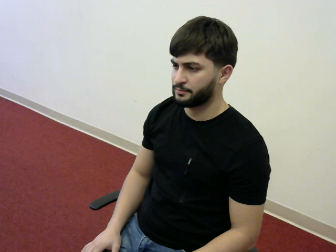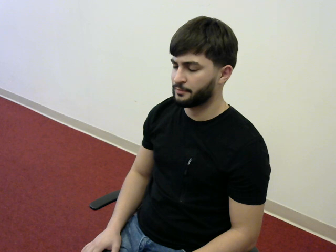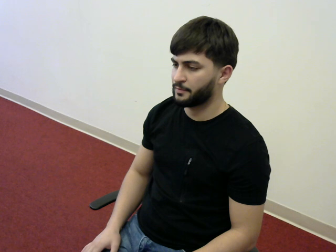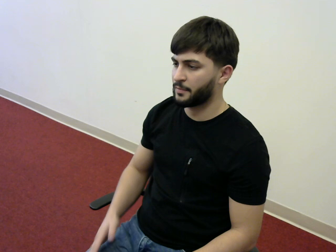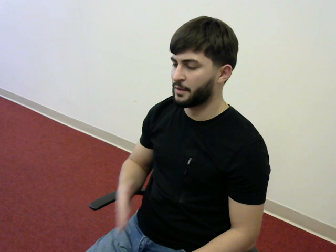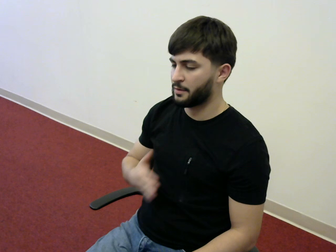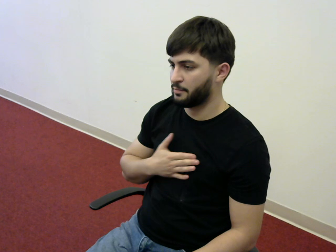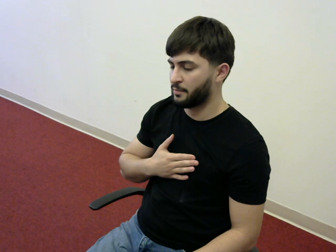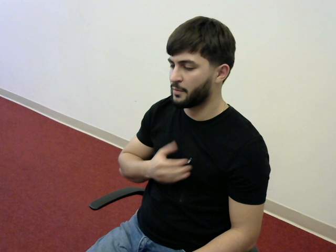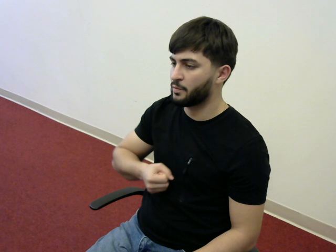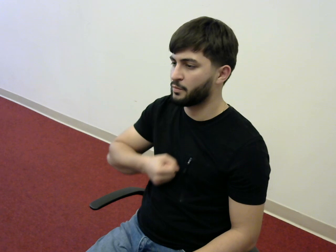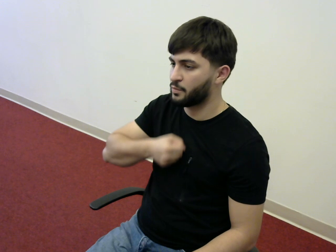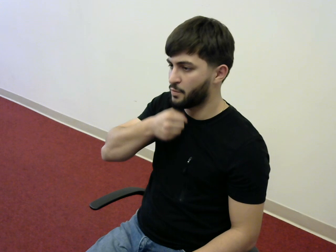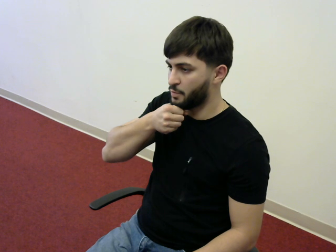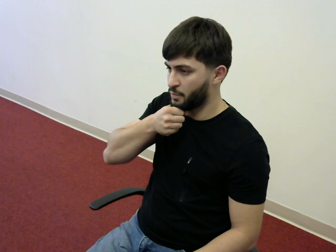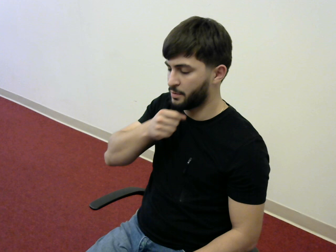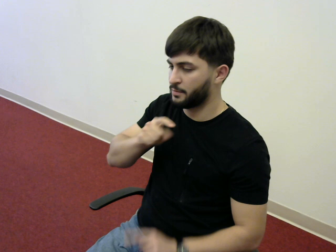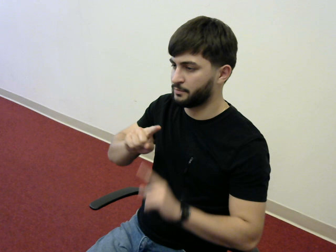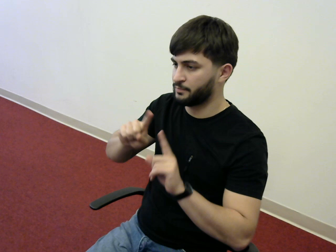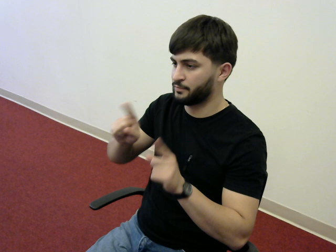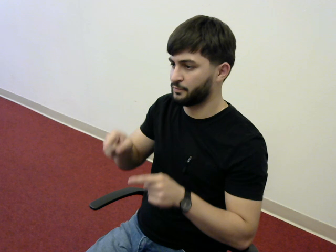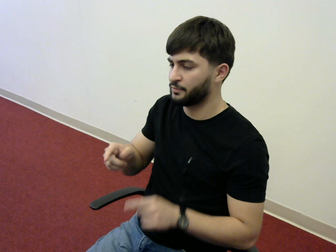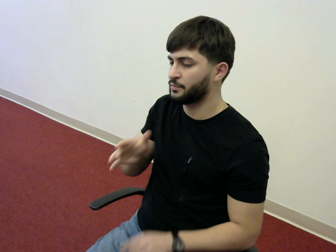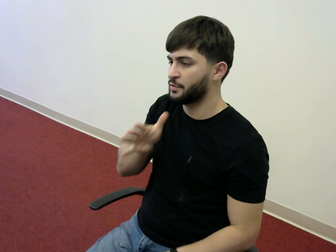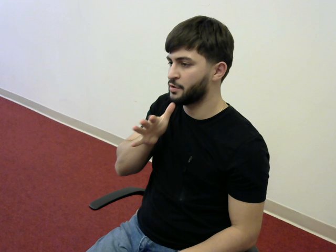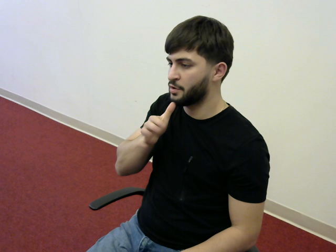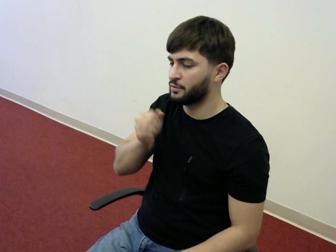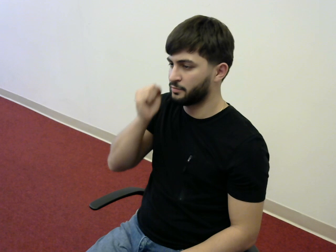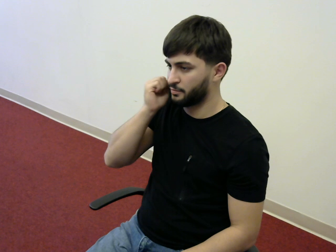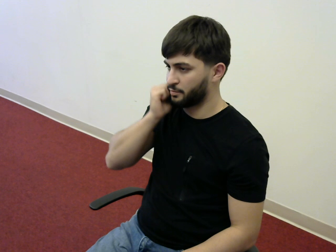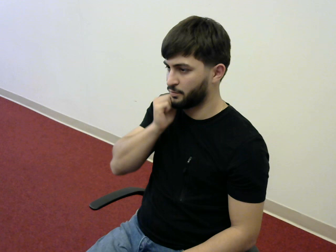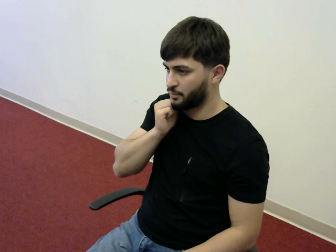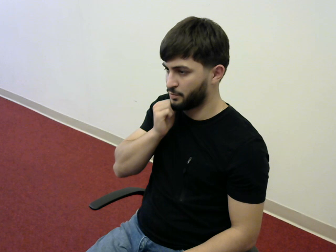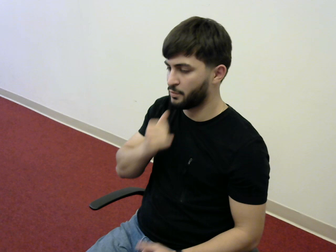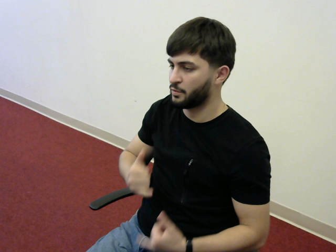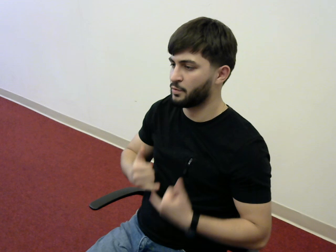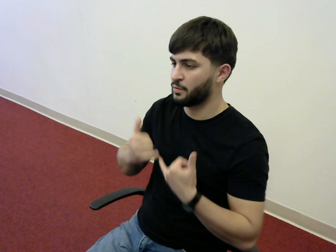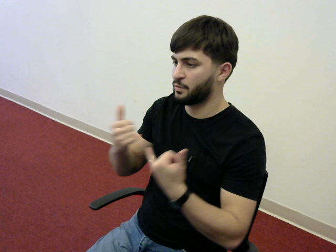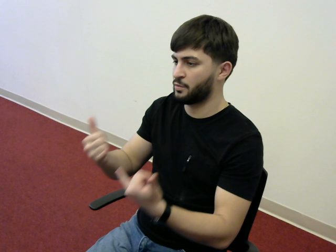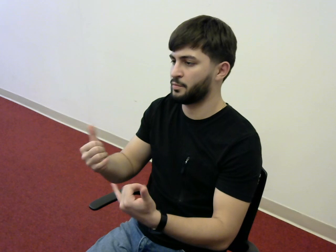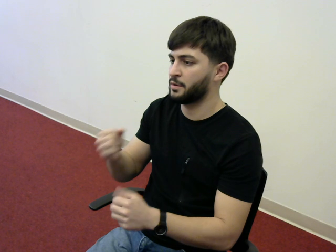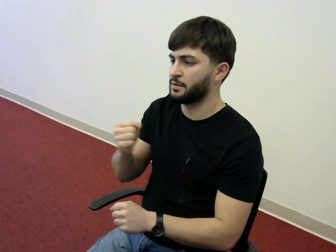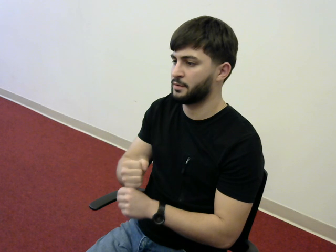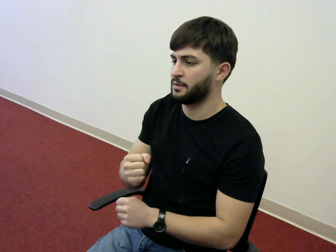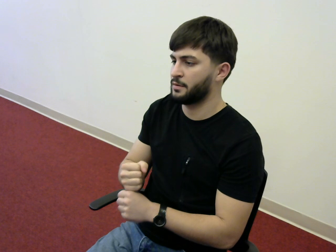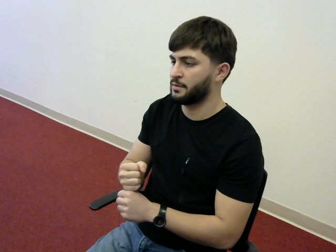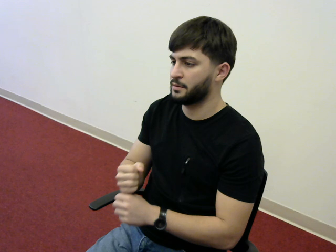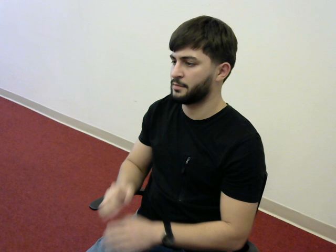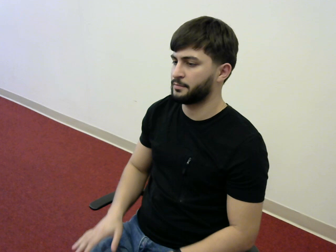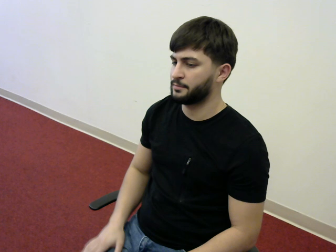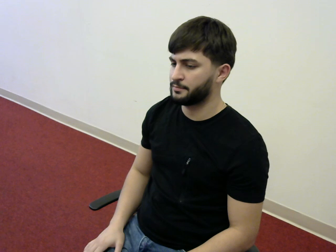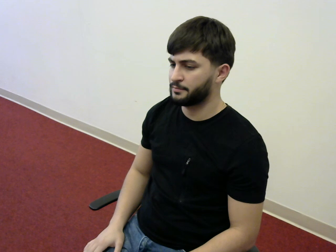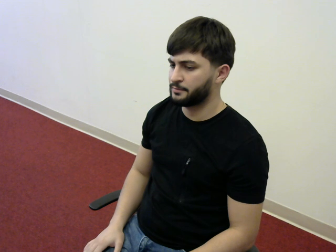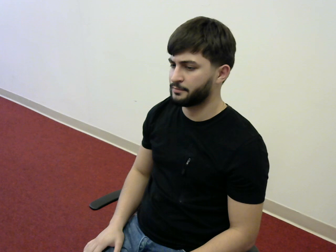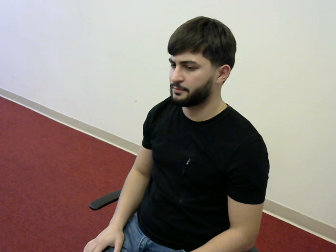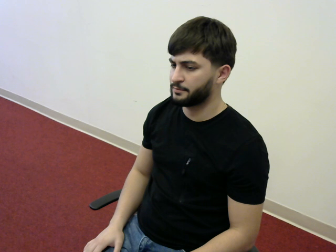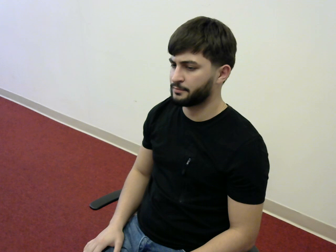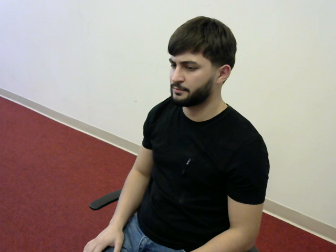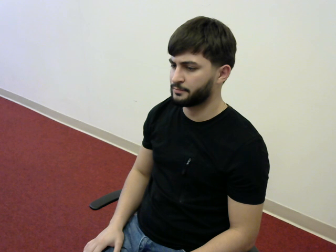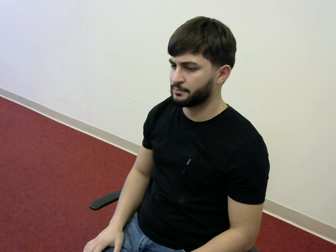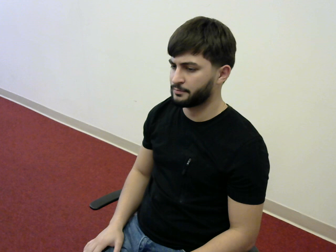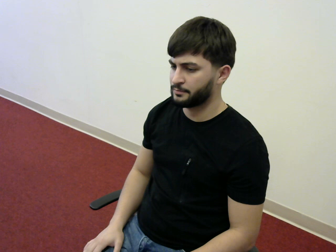Mən böyüklərə (yaşlılara) hörmət edirəm